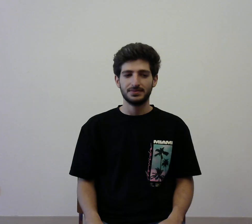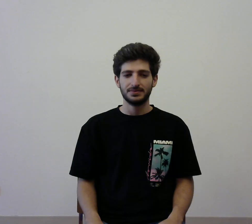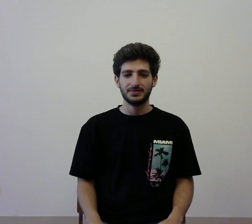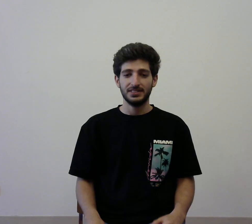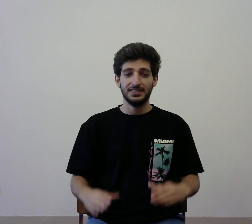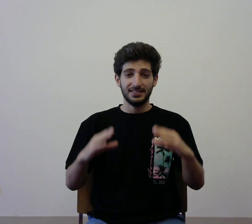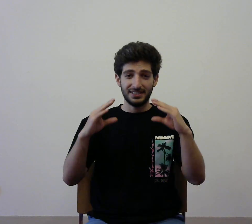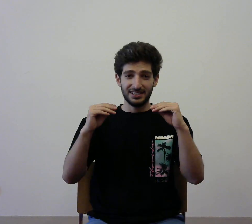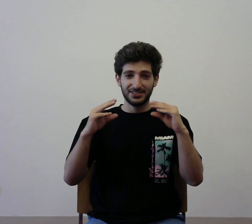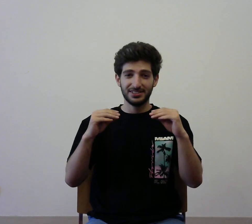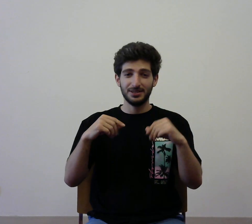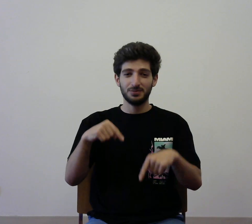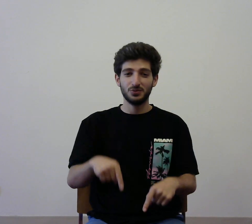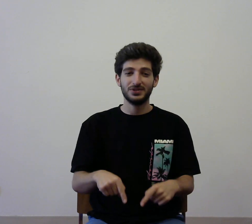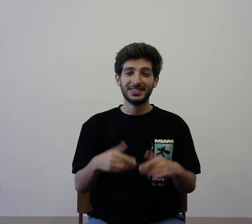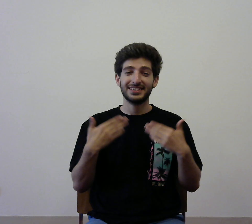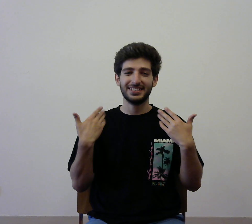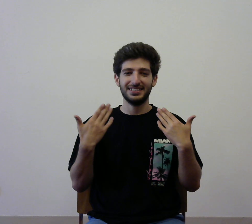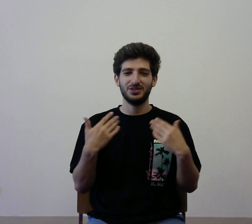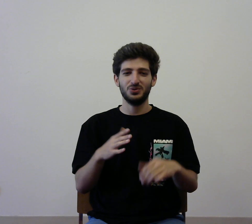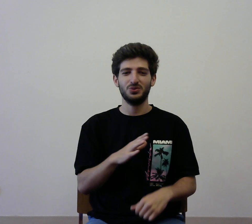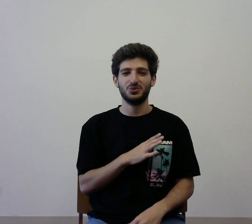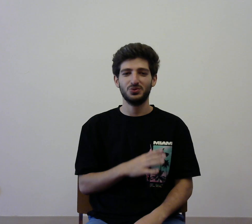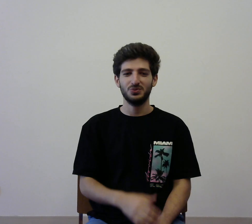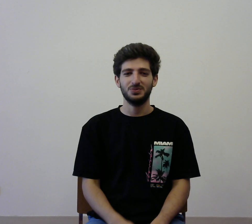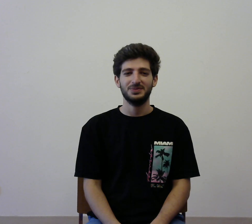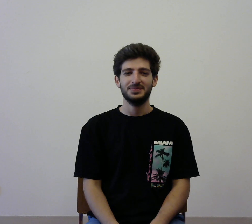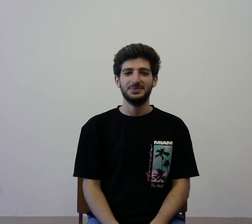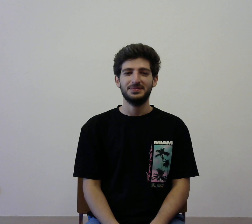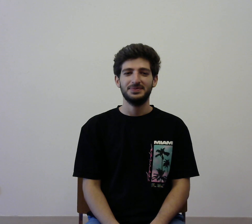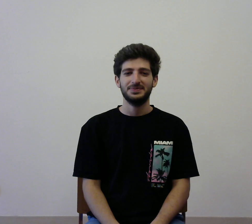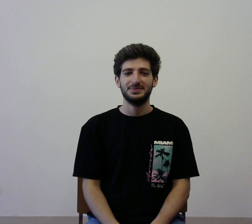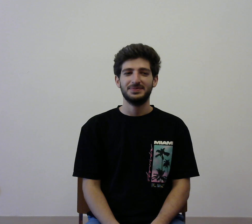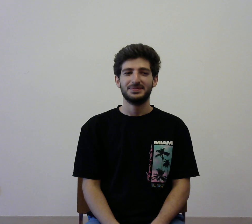Axşamlar bura sərin olur